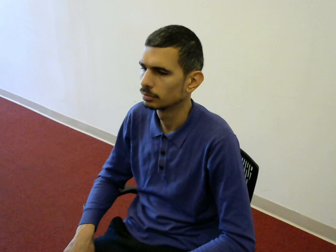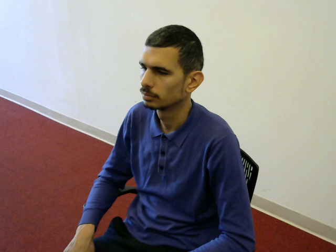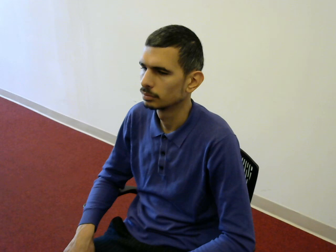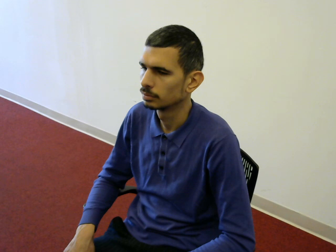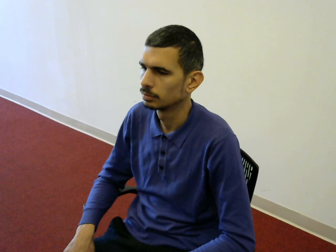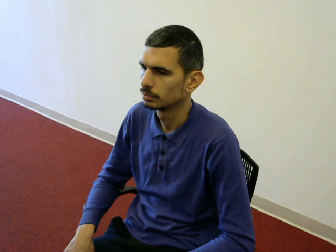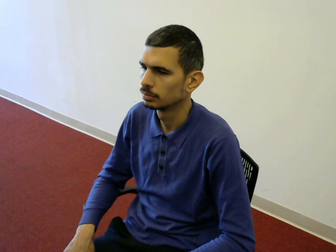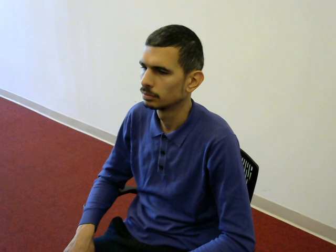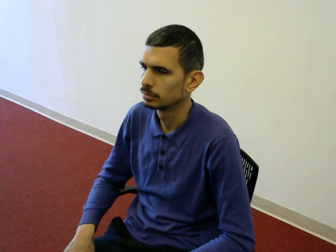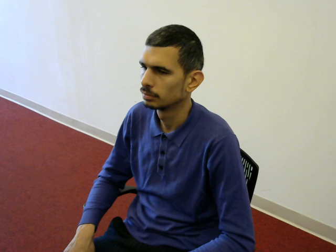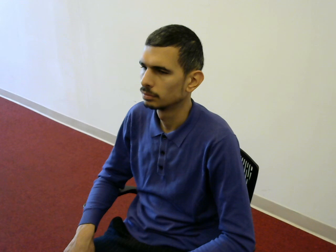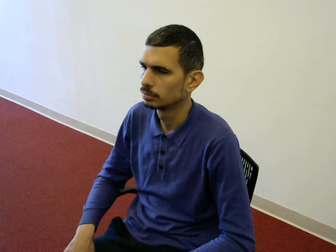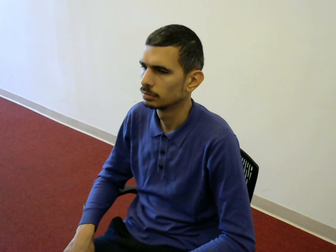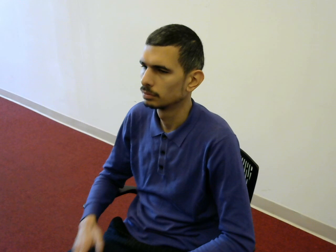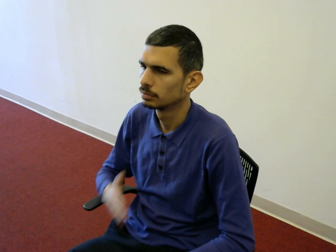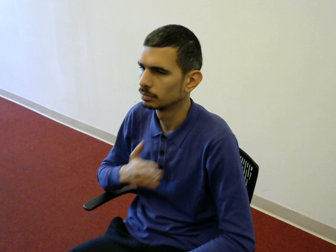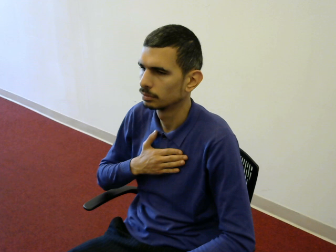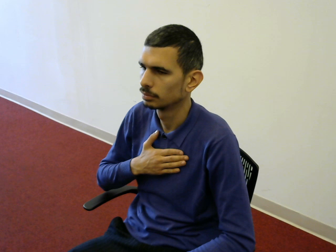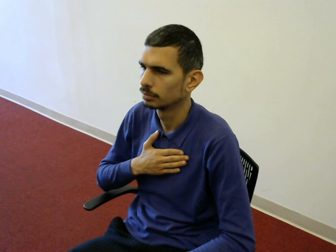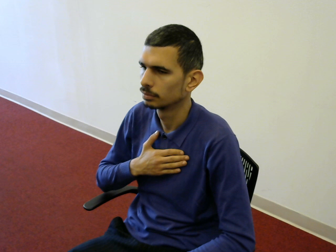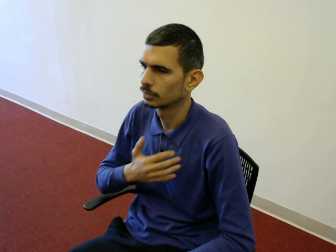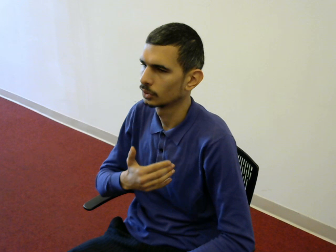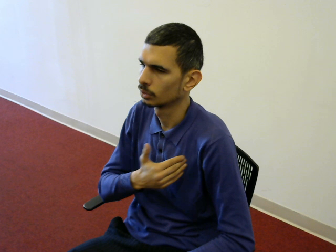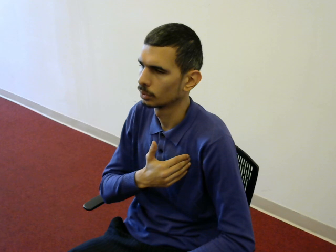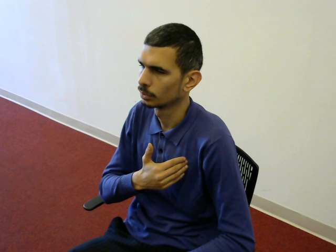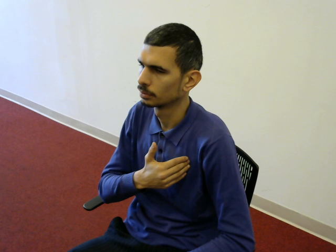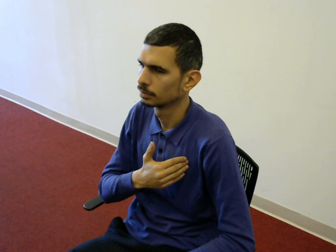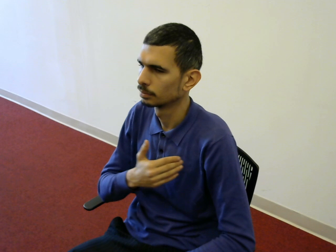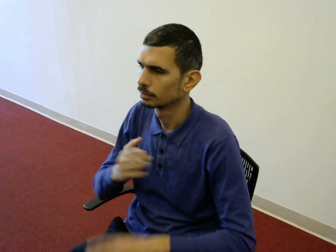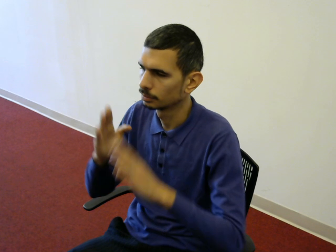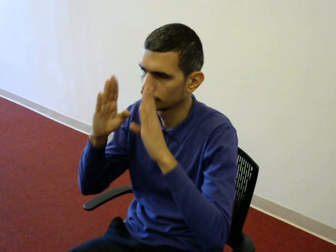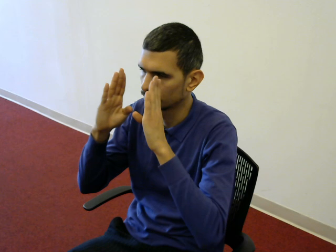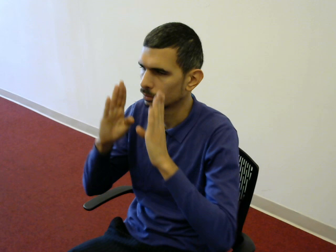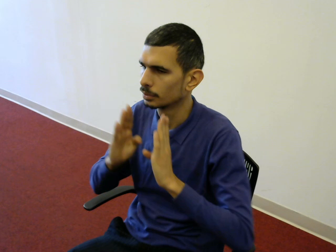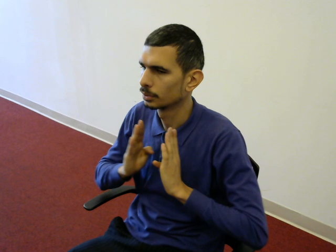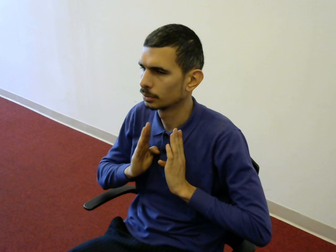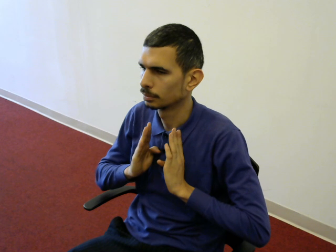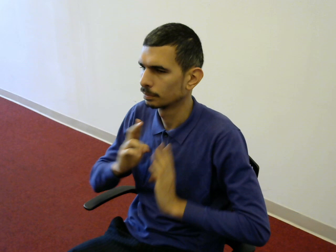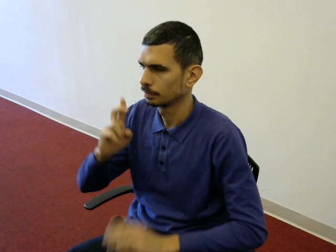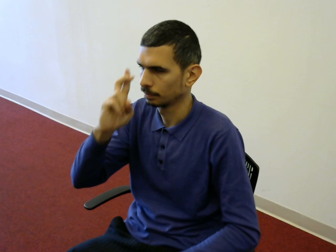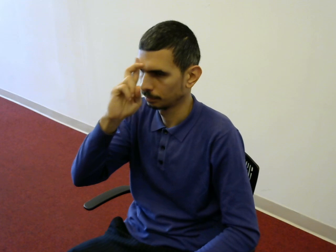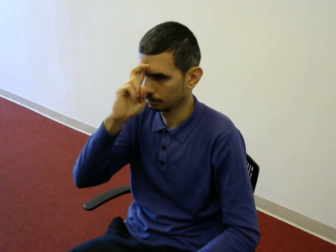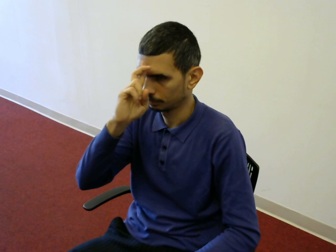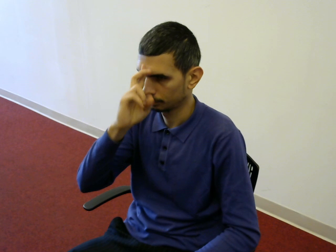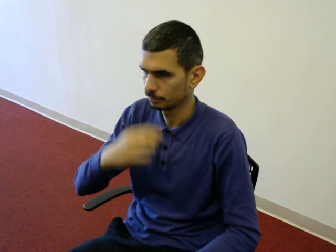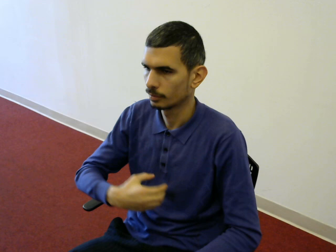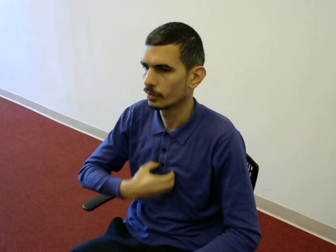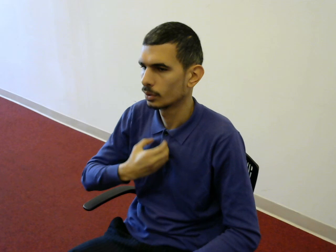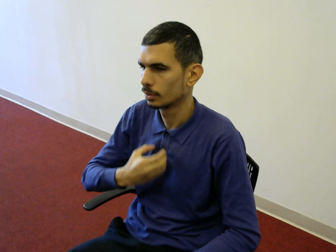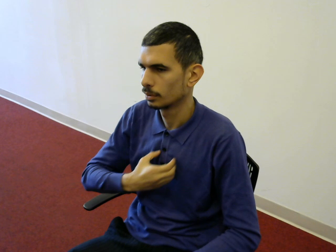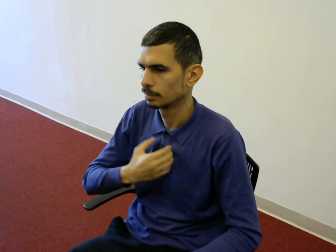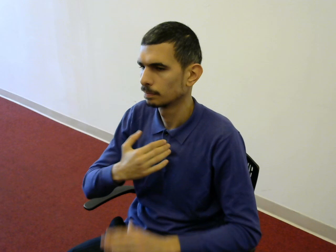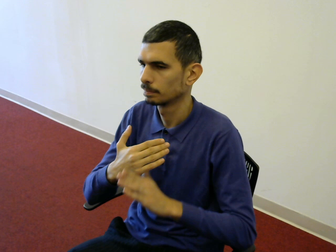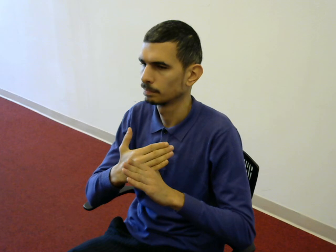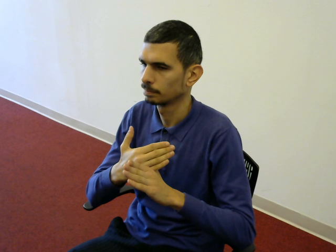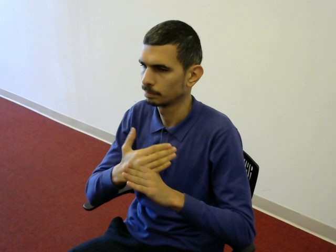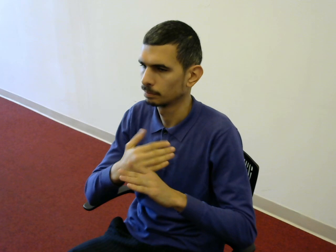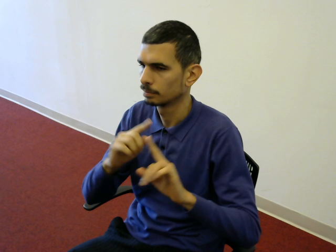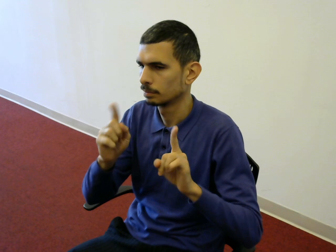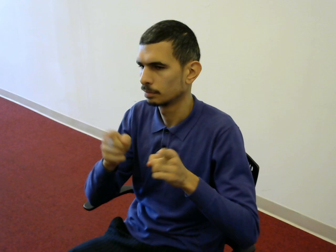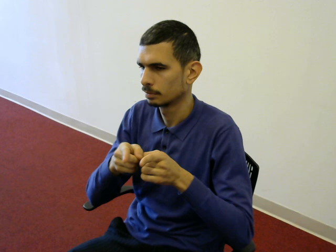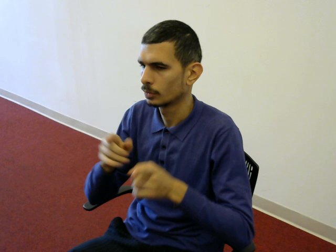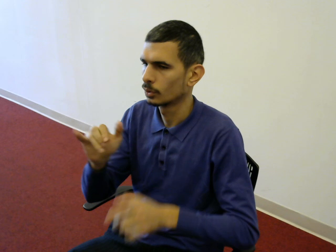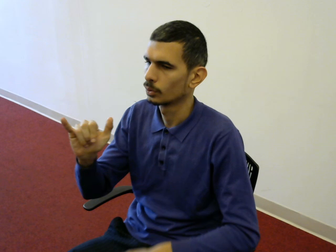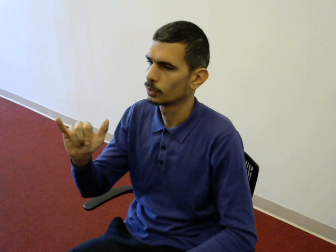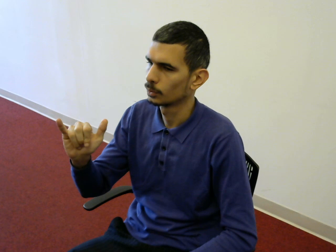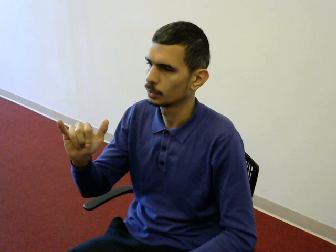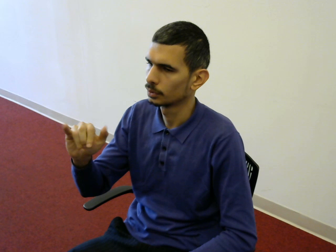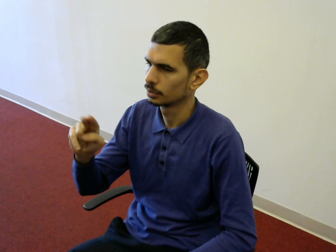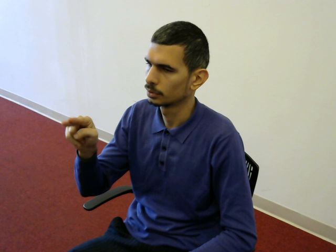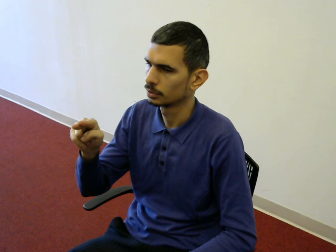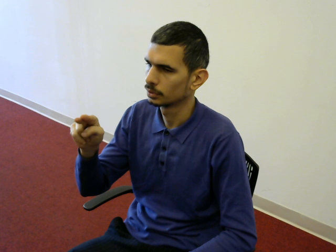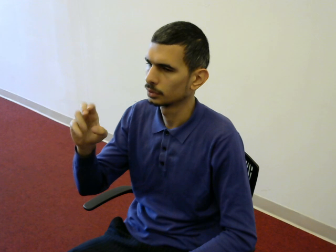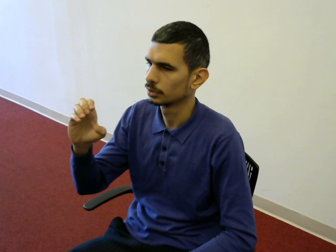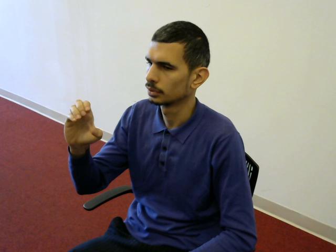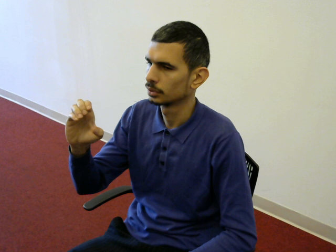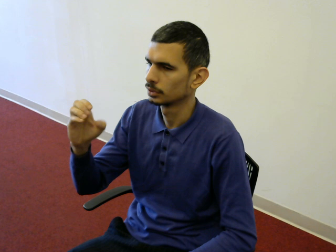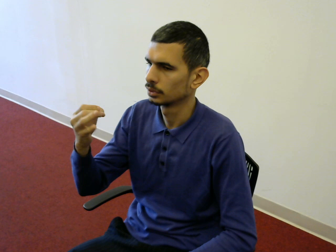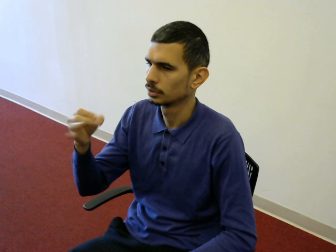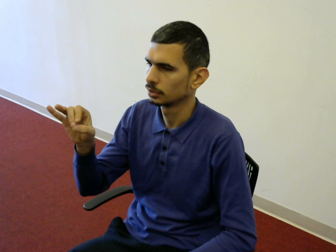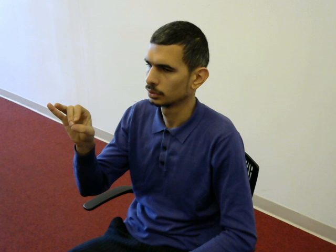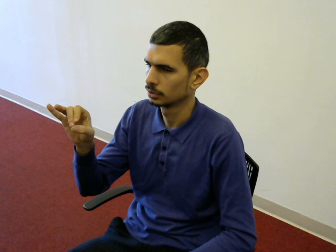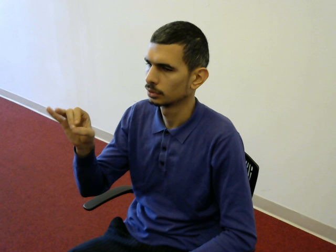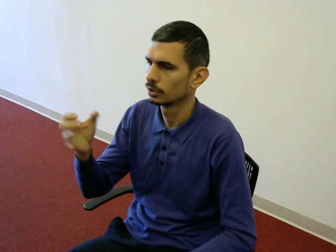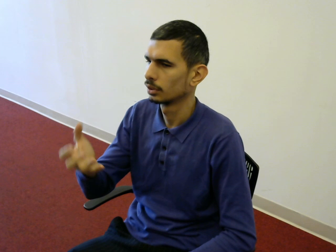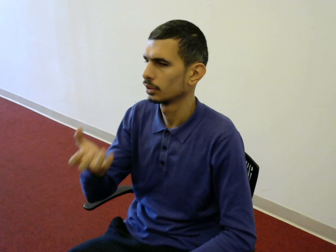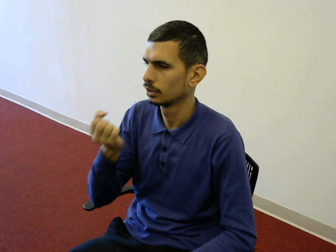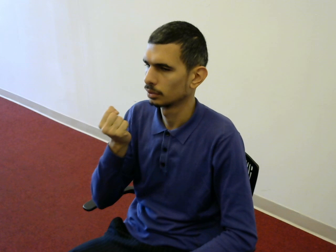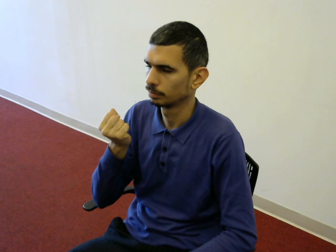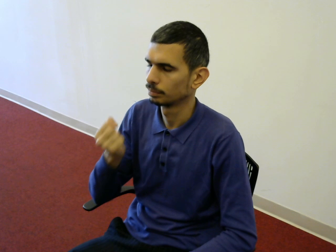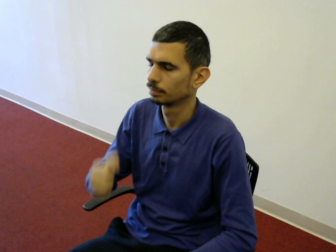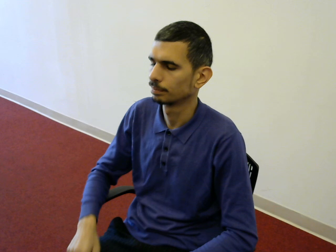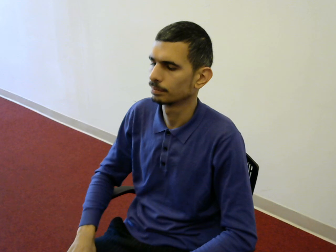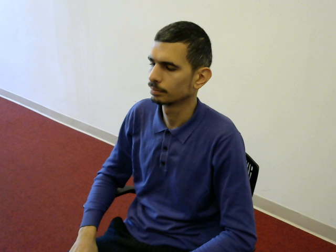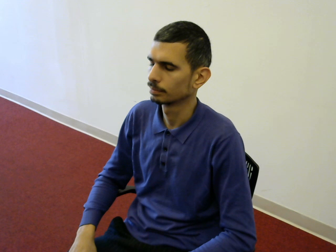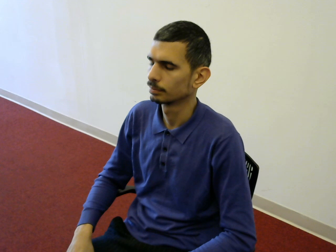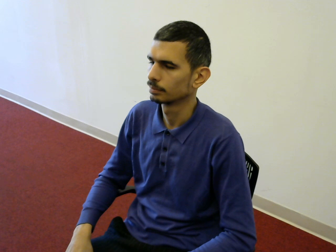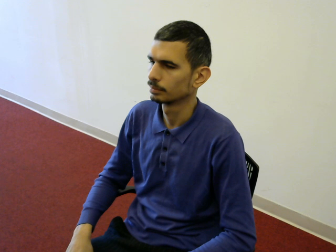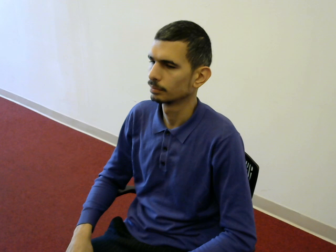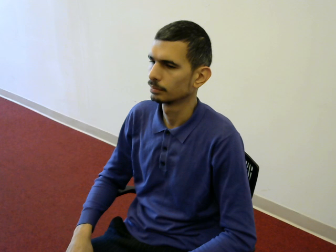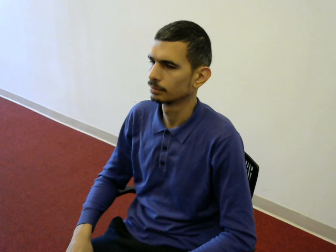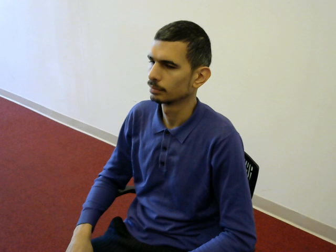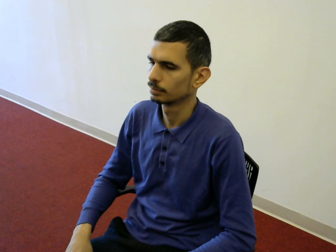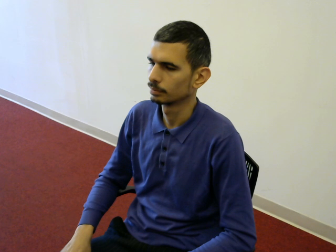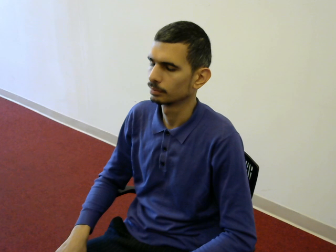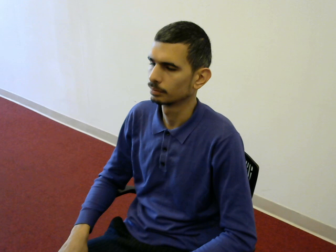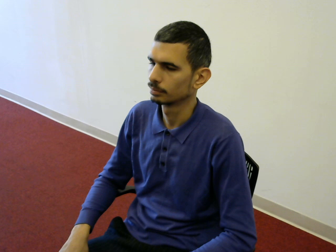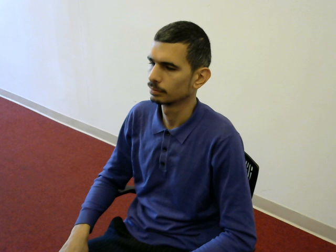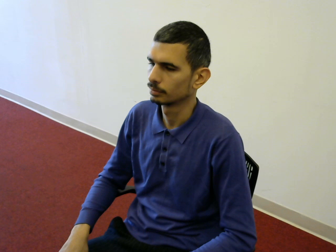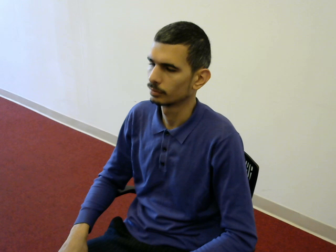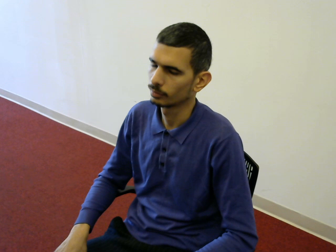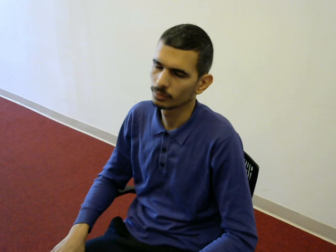Mən istəyirəm ki, ünvanlı dövlət sosial yardımı (ÜDSY) alım